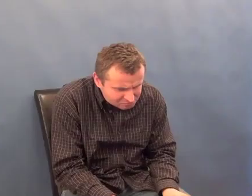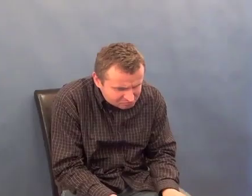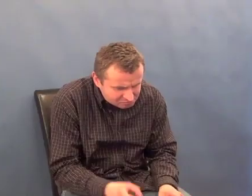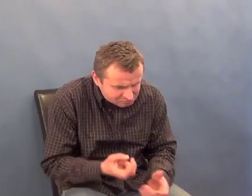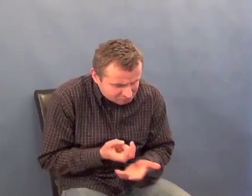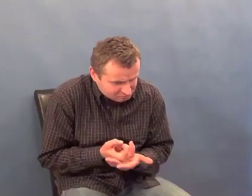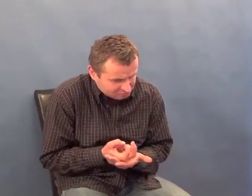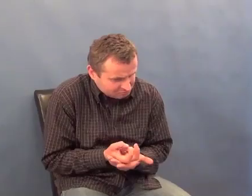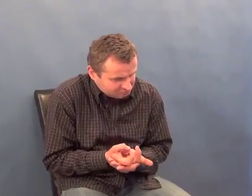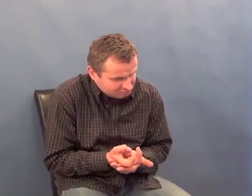Sanki?